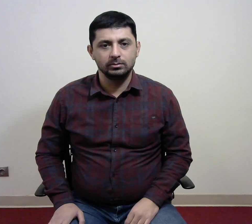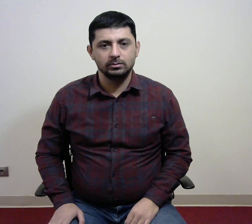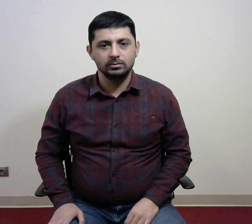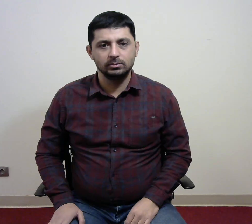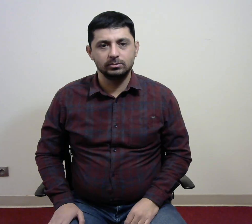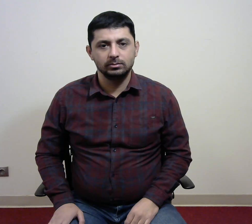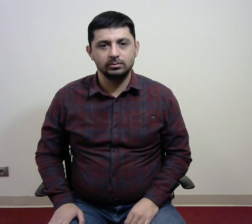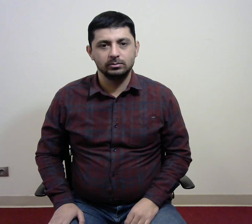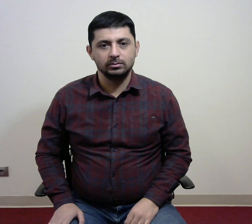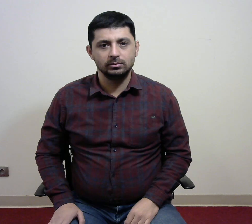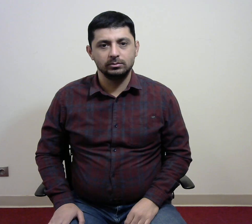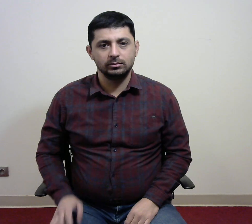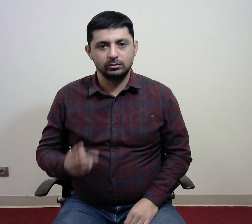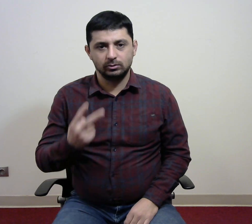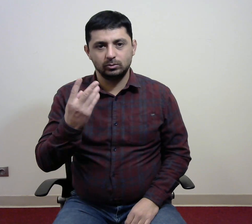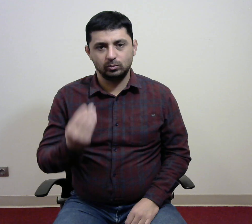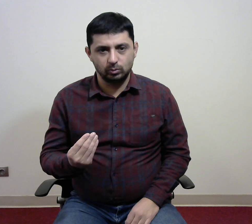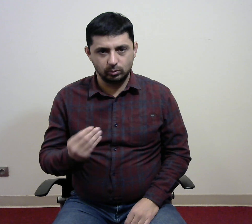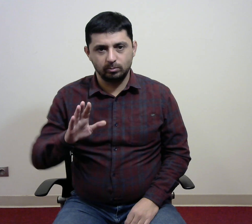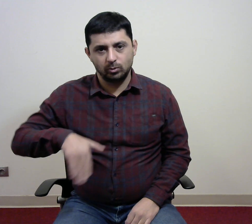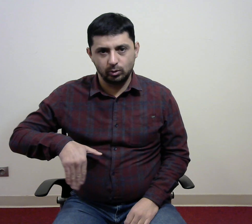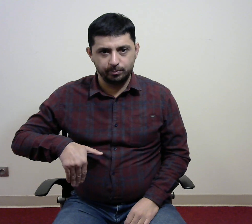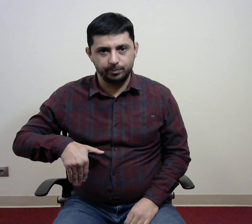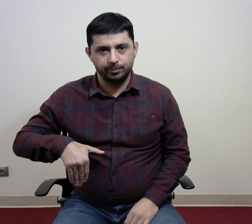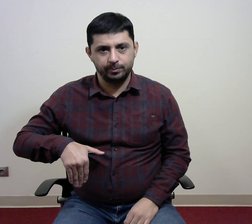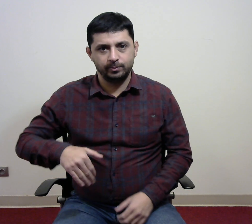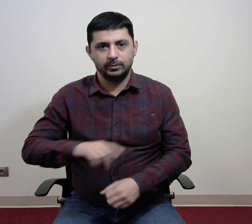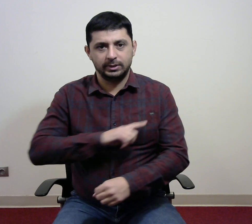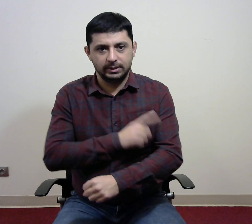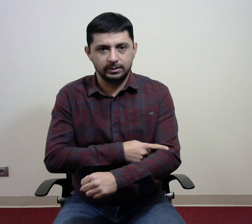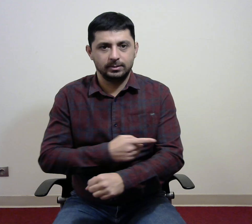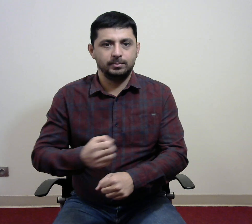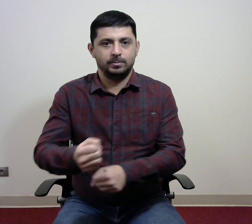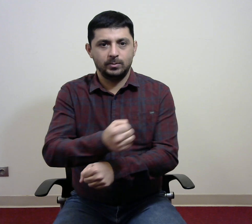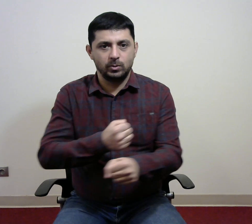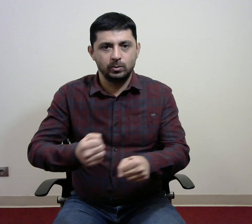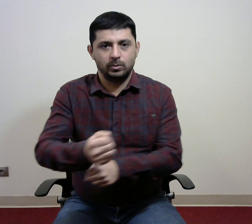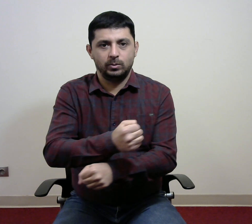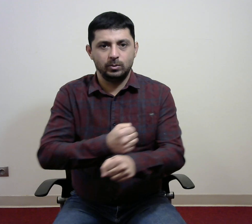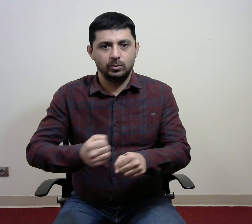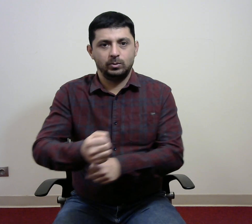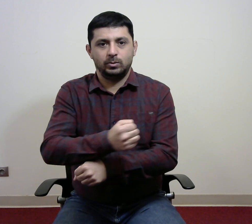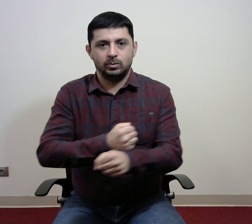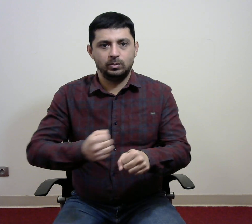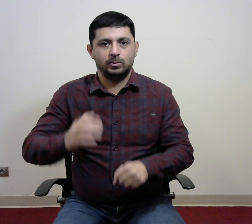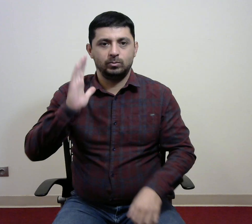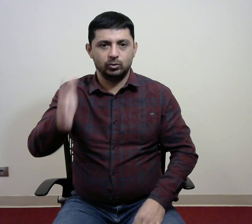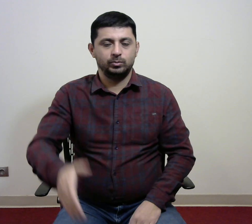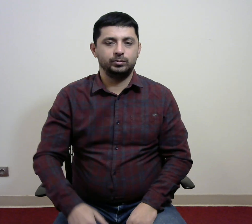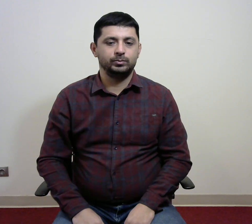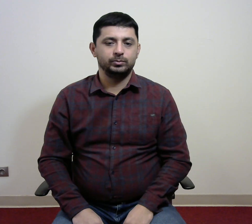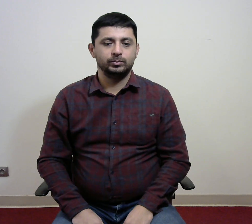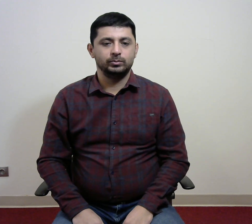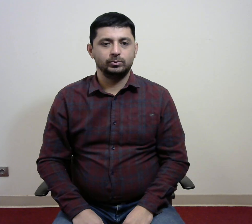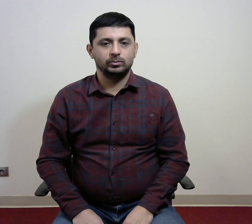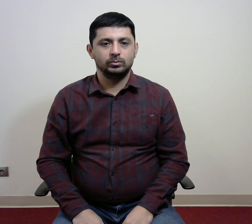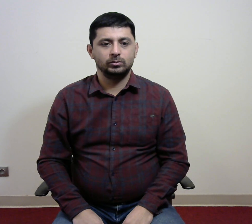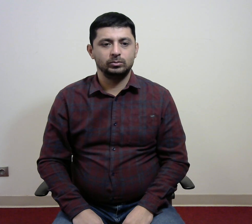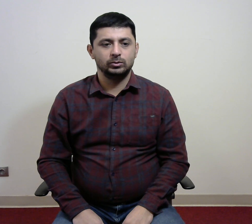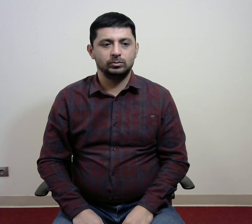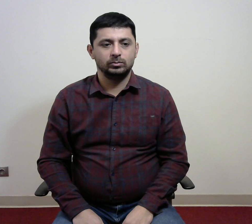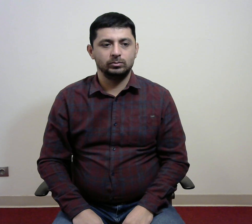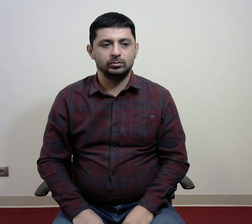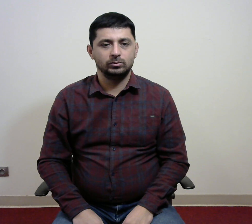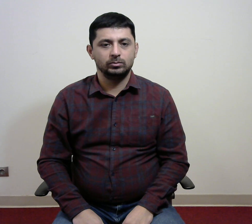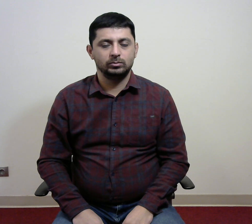İki gün sonra güclü külək olacaq